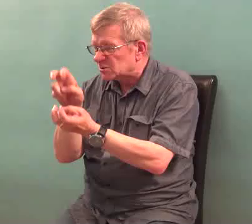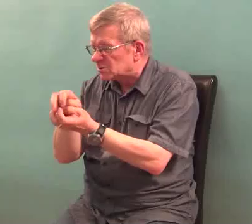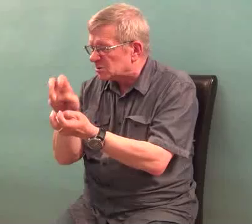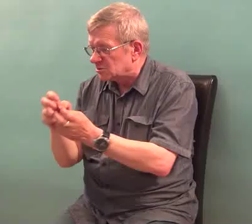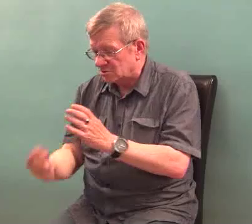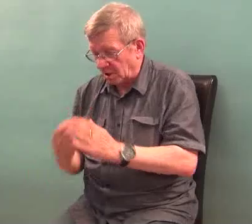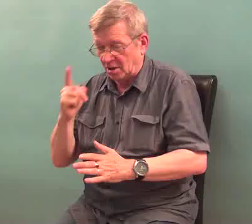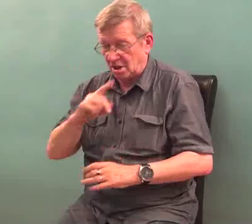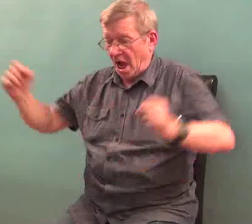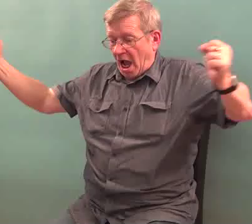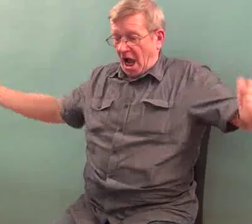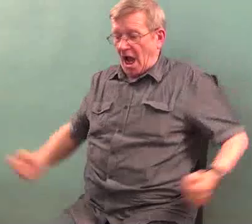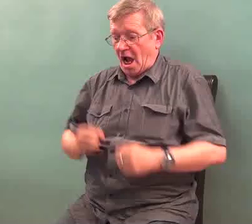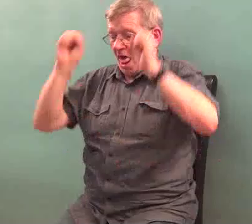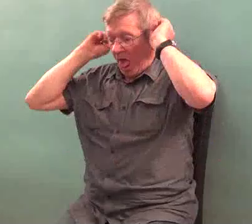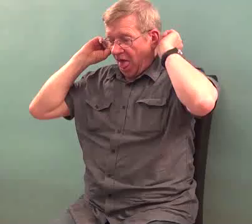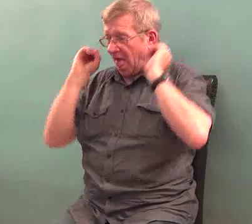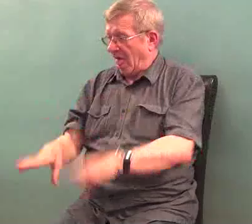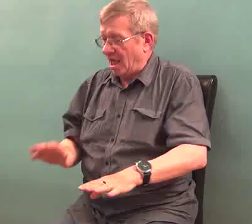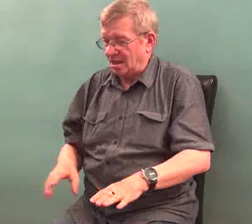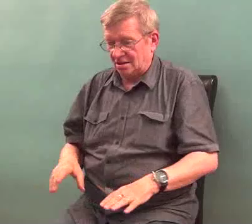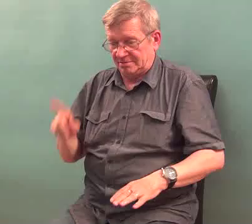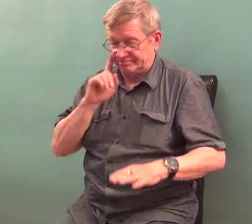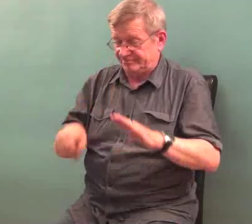Chłopiec się przeraził i porzucił dziurę, uciekł.